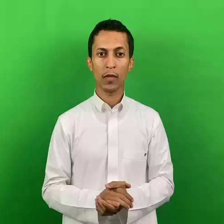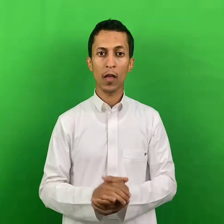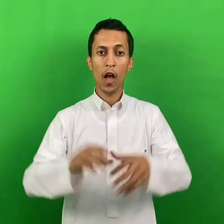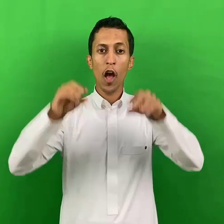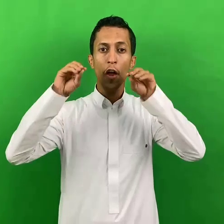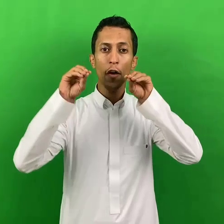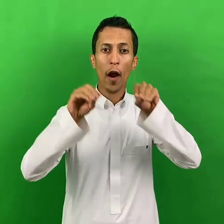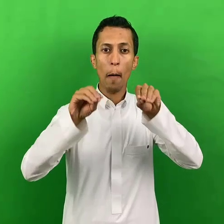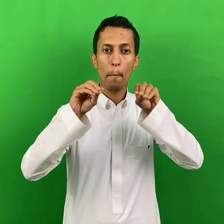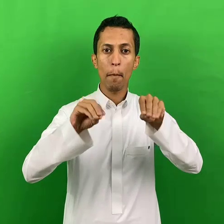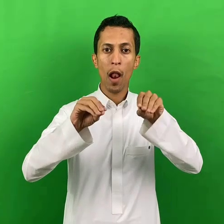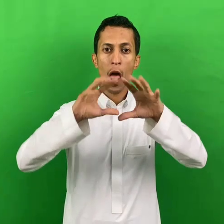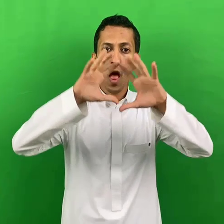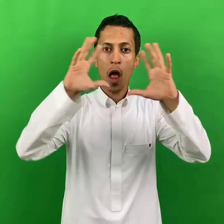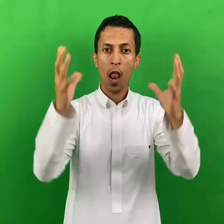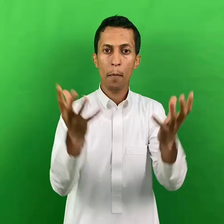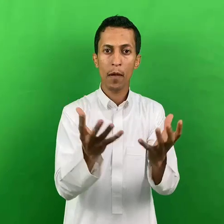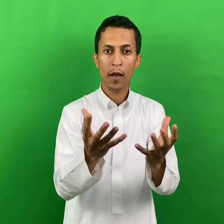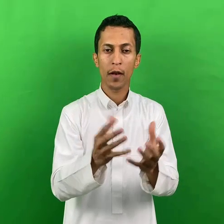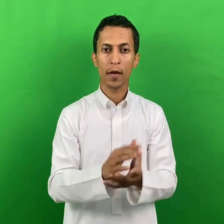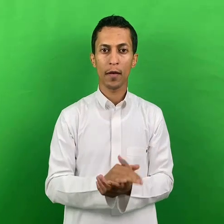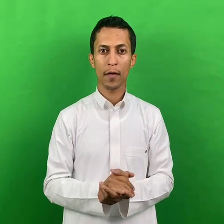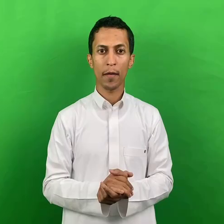رب العالمين